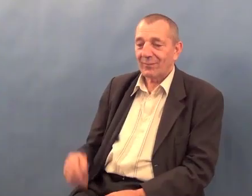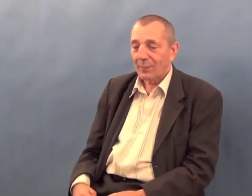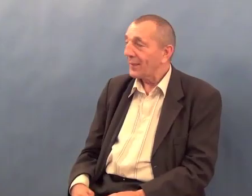Wiem.